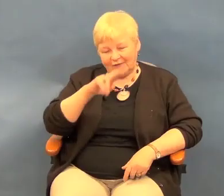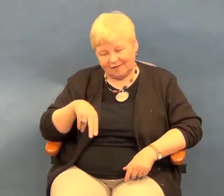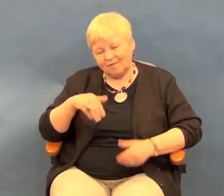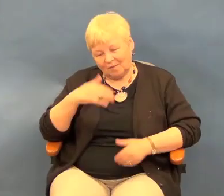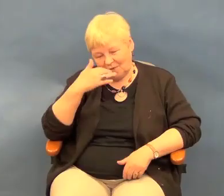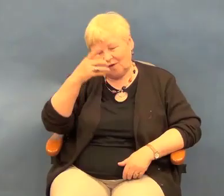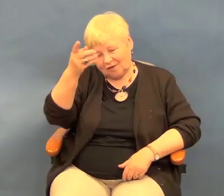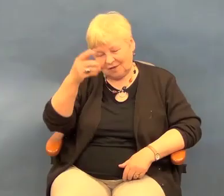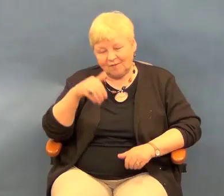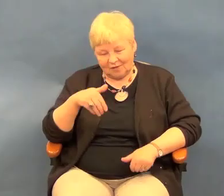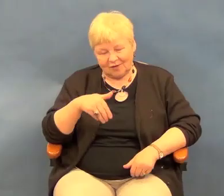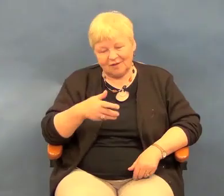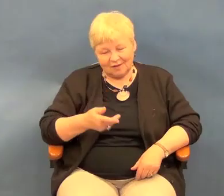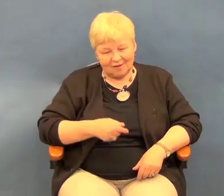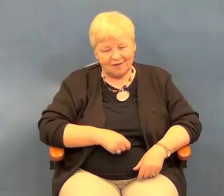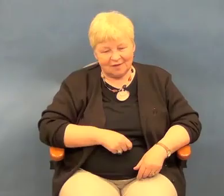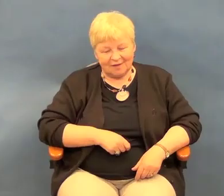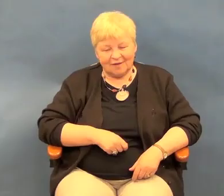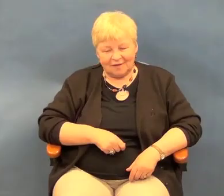Taki znak, zakazu może jest nad morzem.